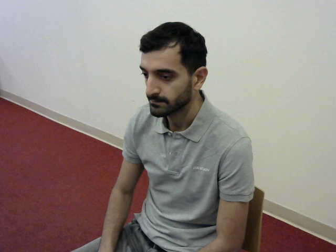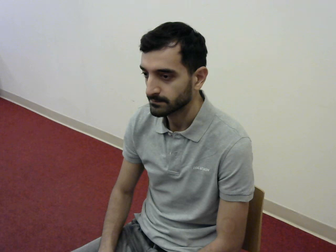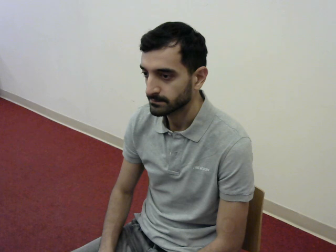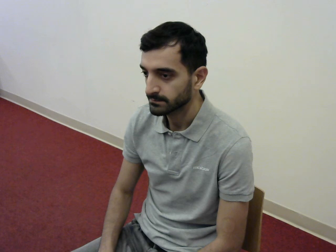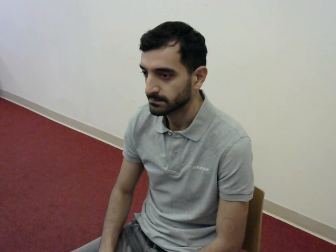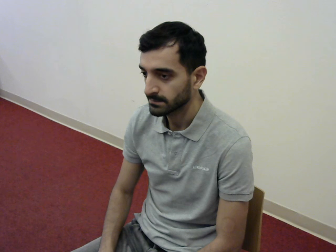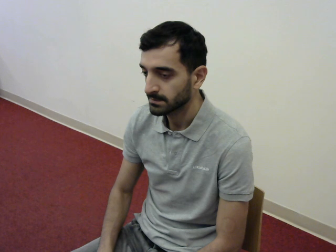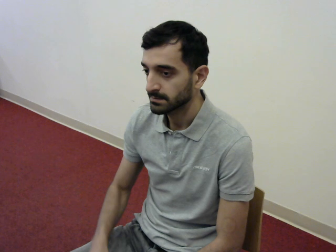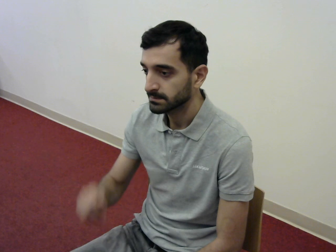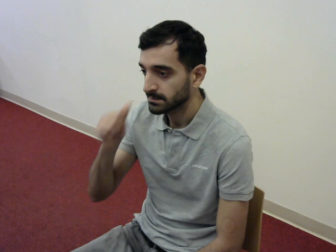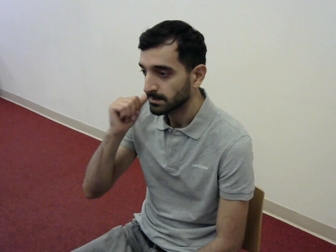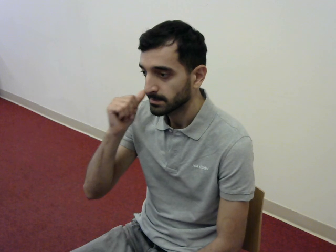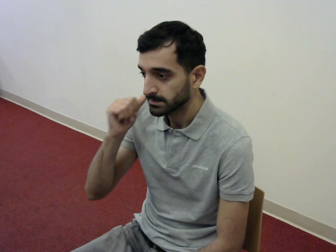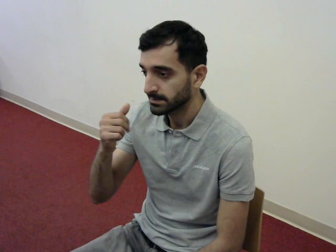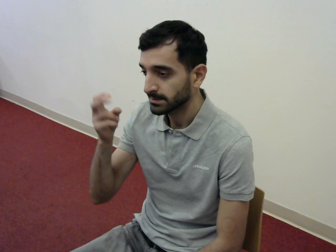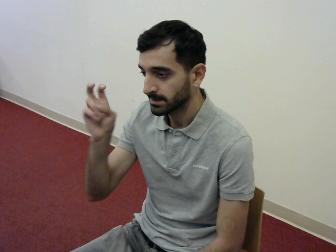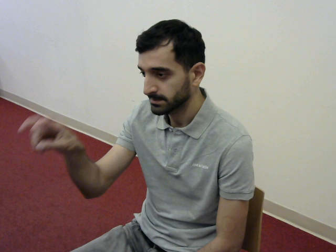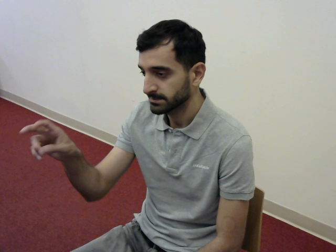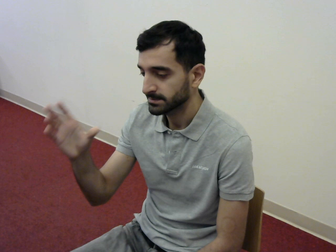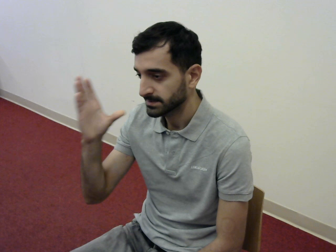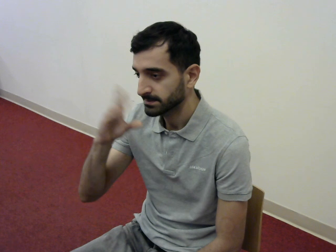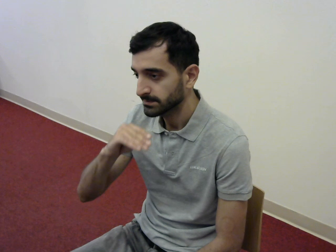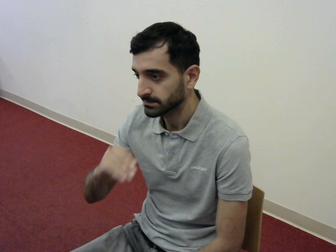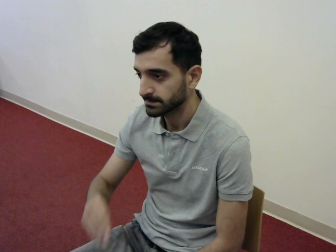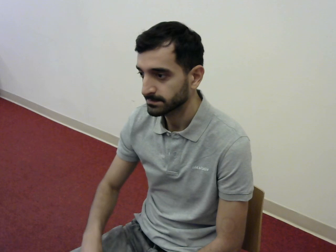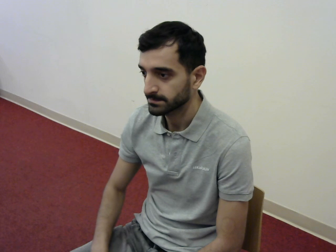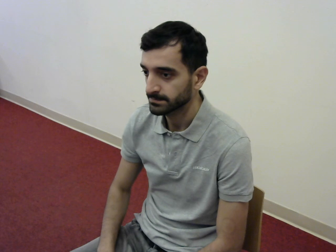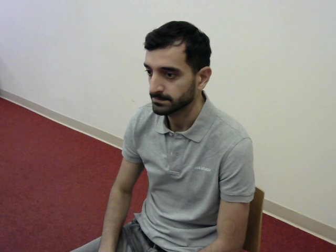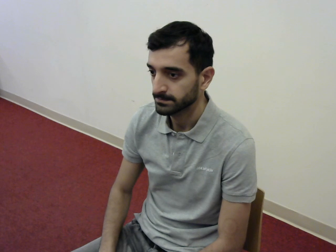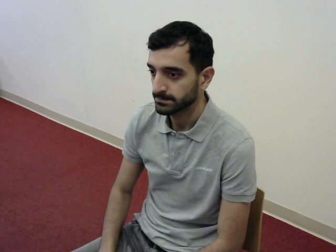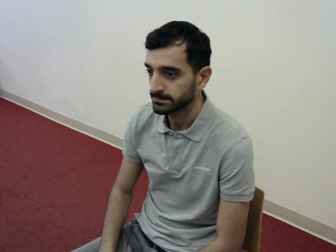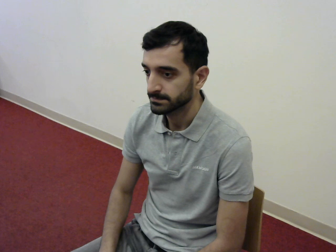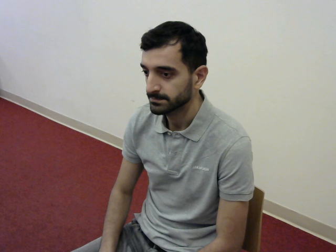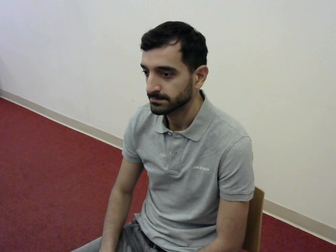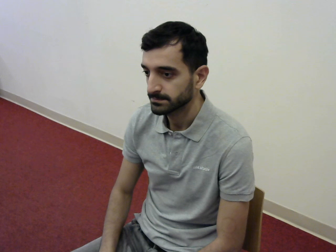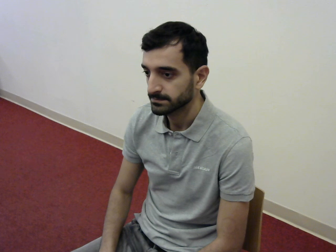Sabah gələ bilərəmmi?